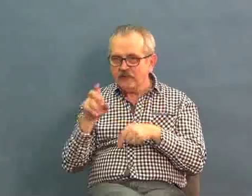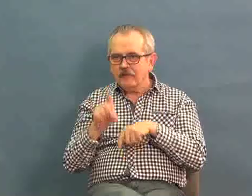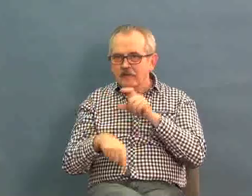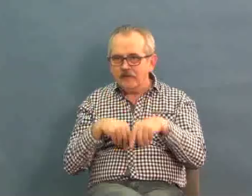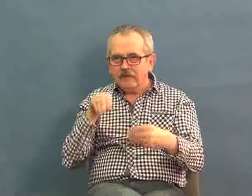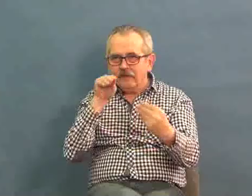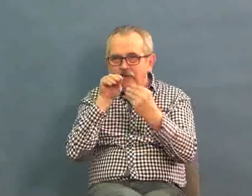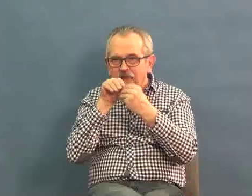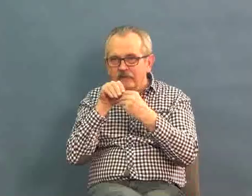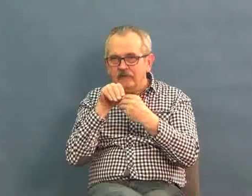Stykają się pyszczkami.